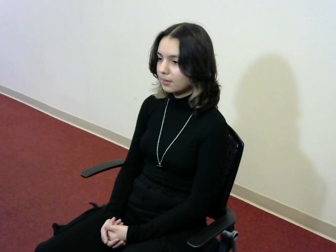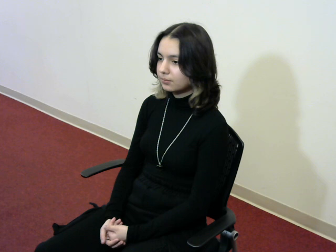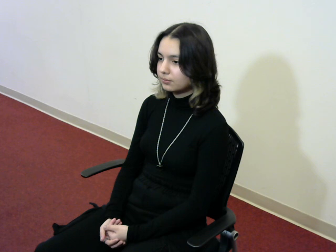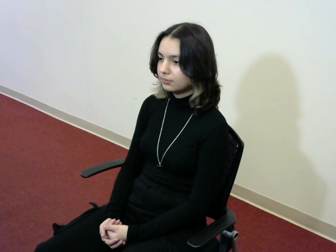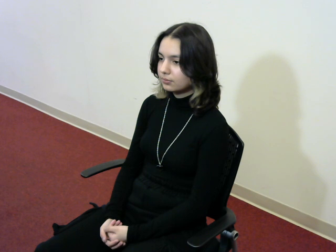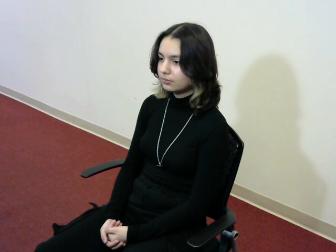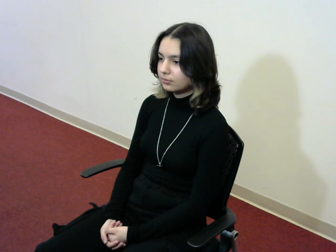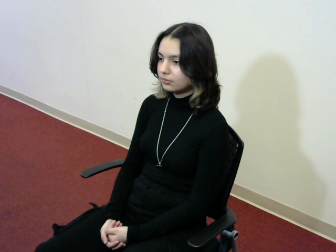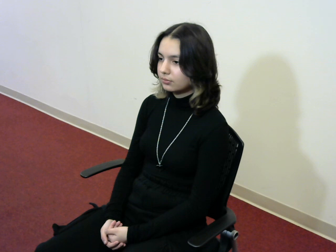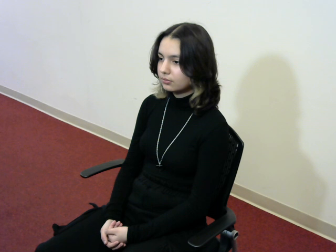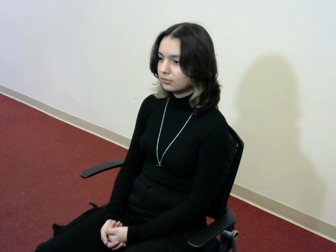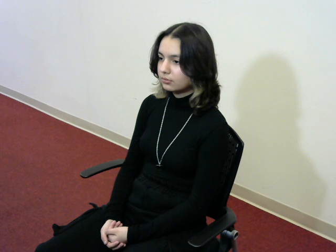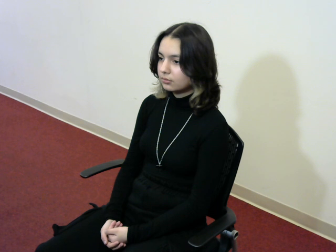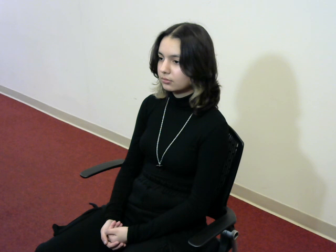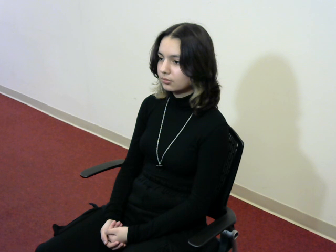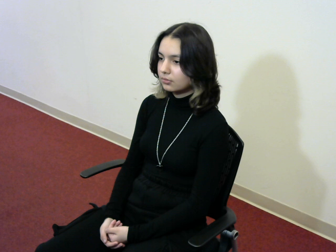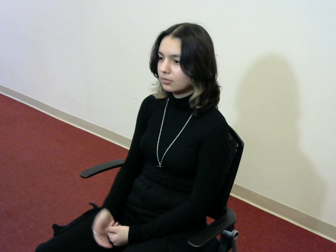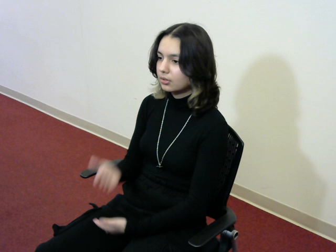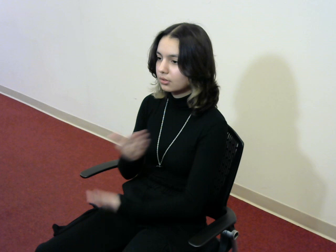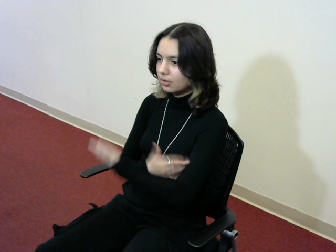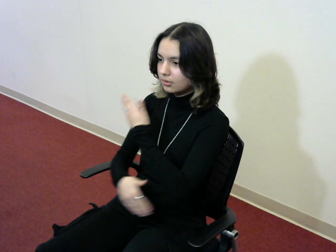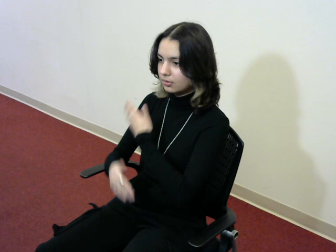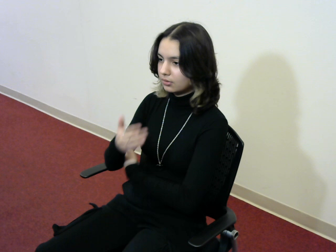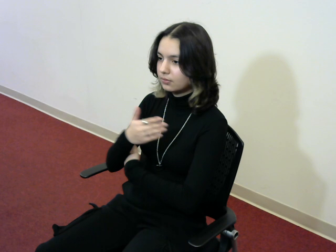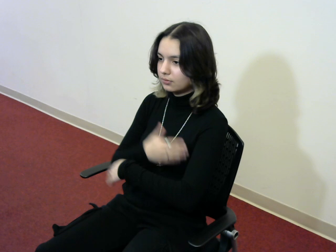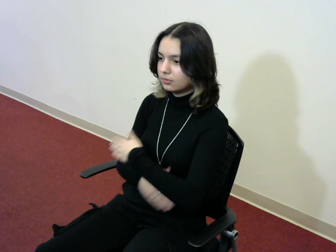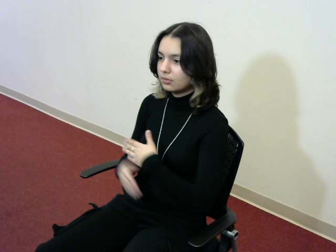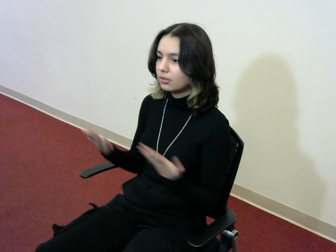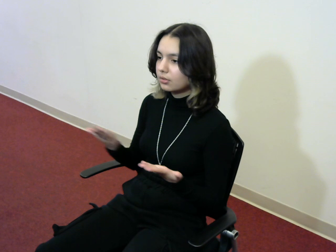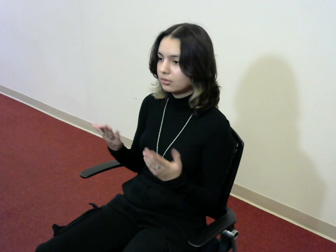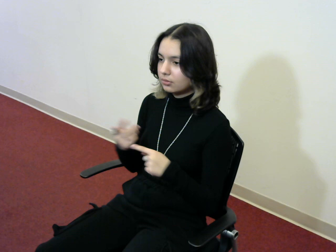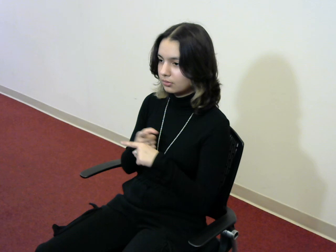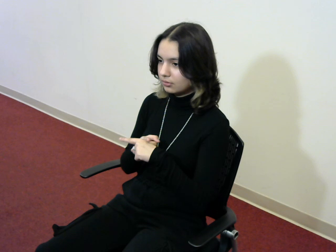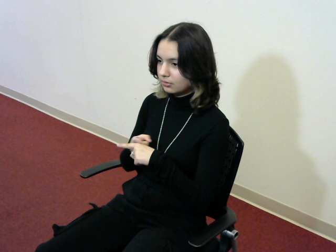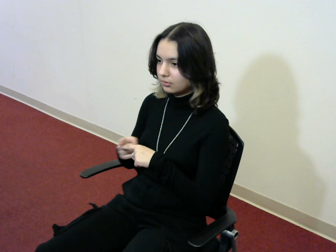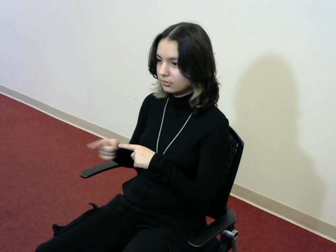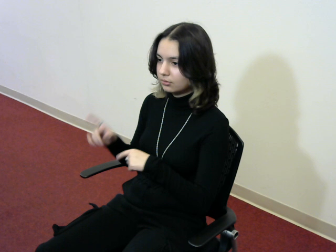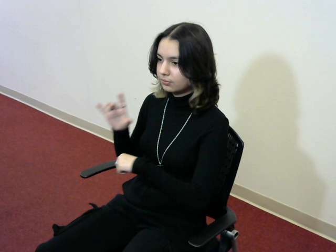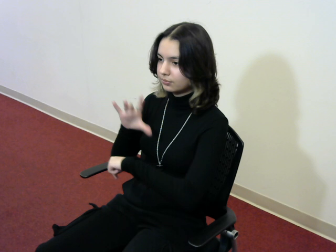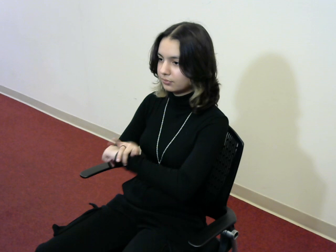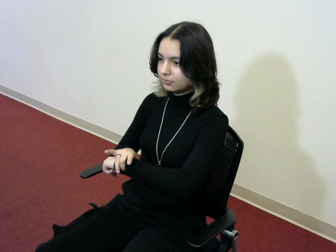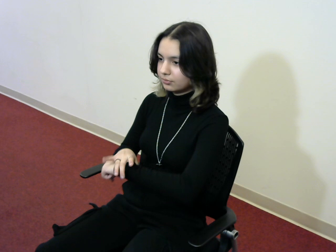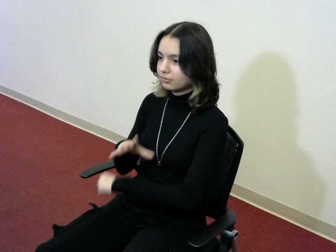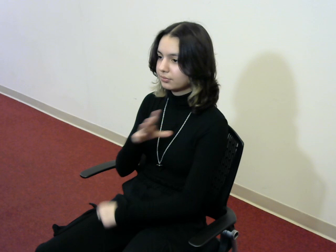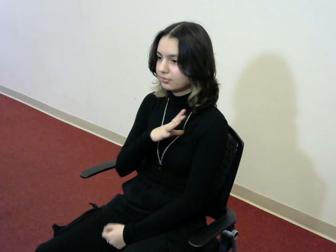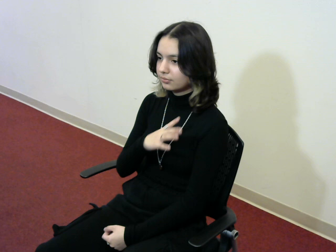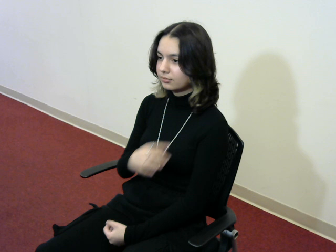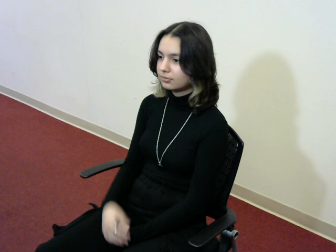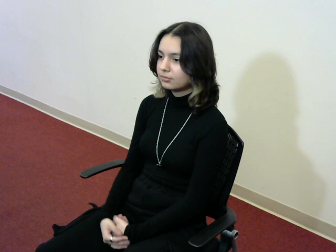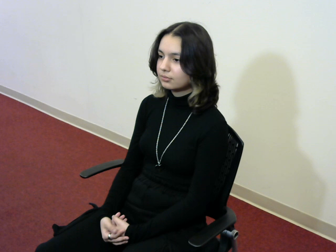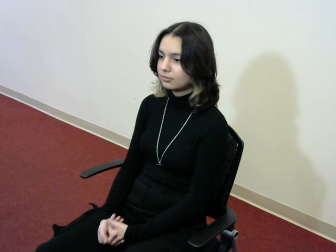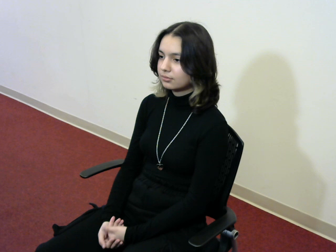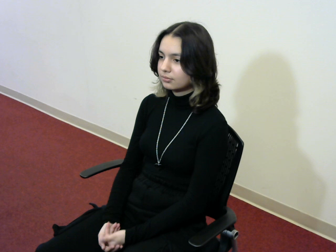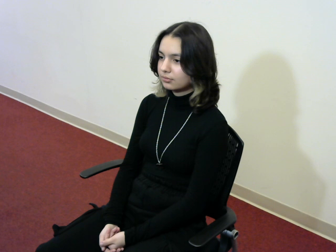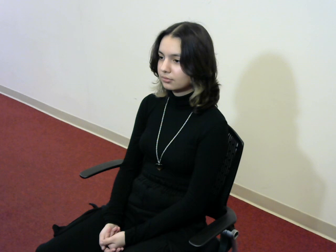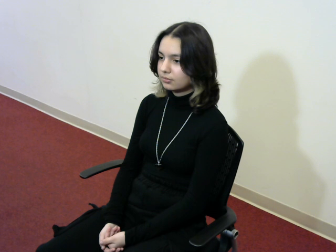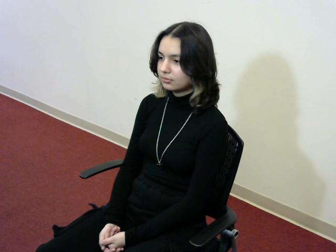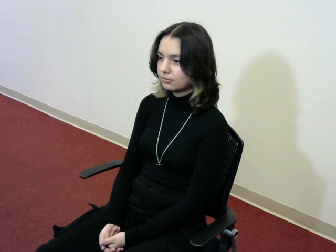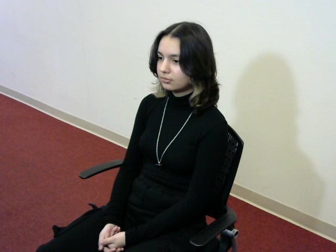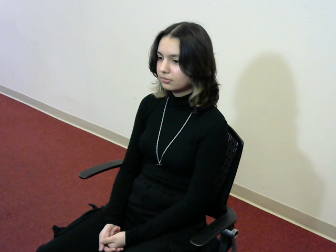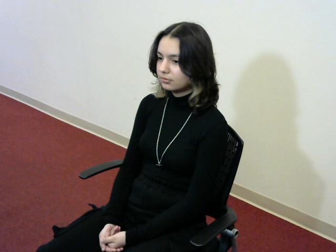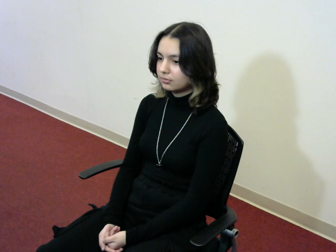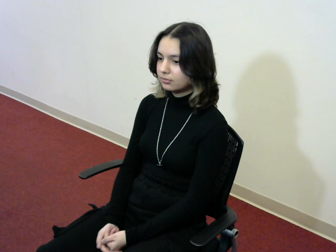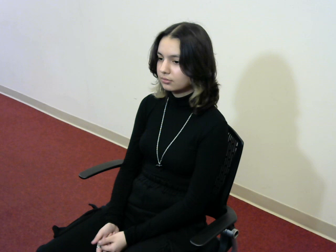Əlillik hansı müddətə müəyyən olunur?